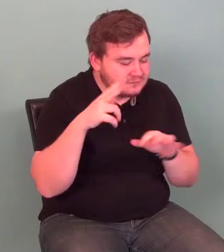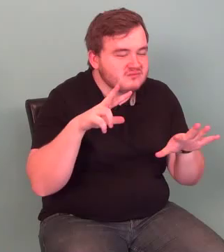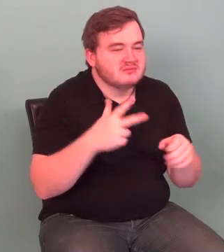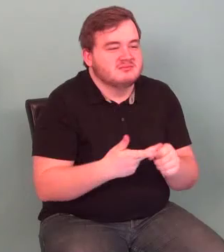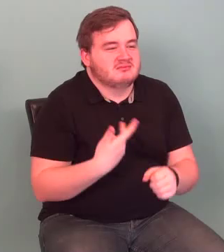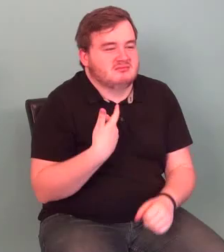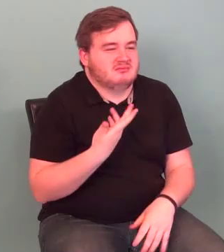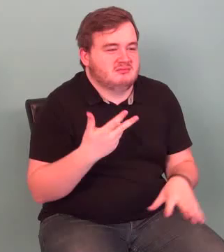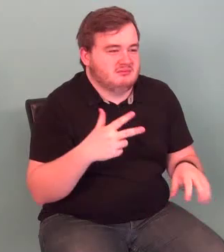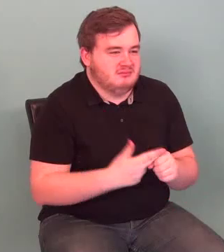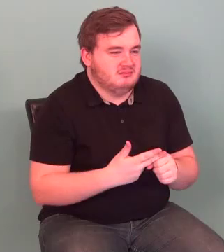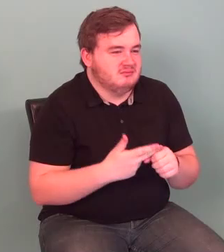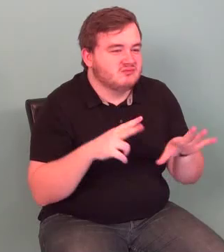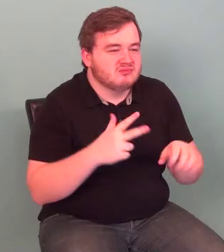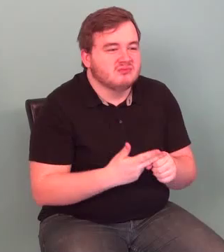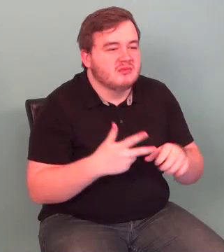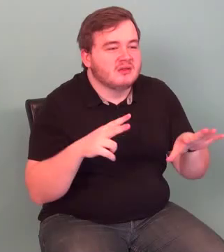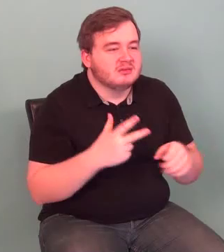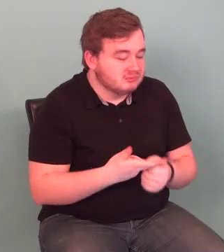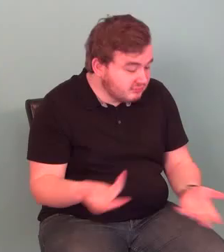O ósmej trzydzieści.